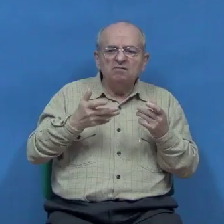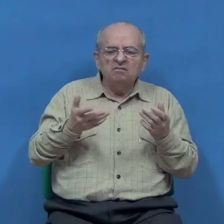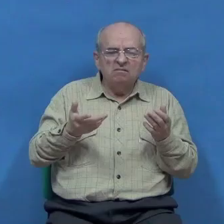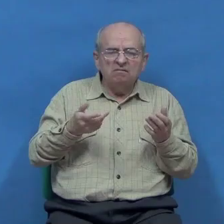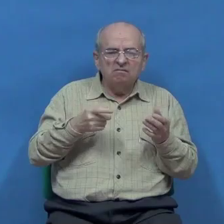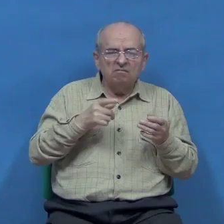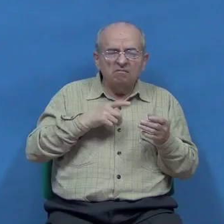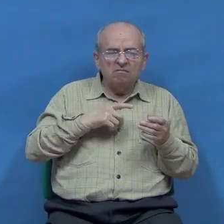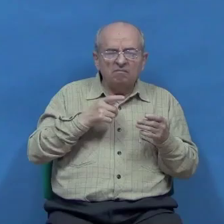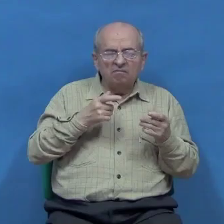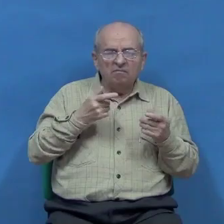Było niebezpiecznie.